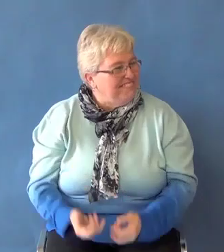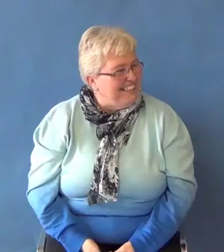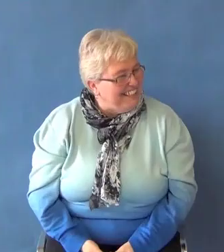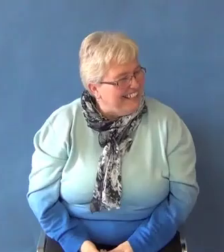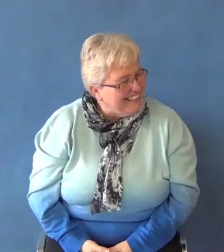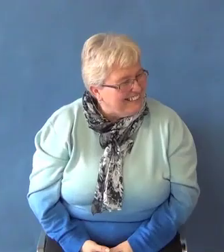Ma inny.